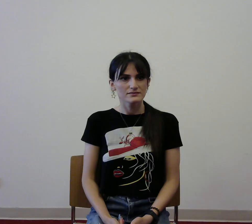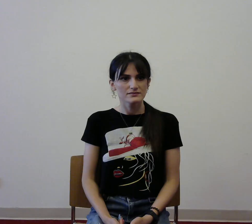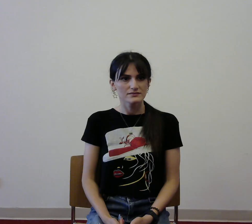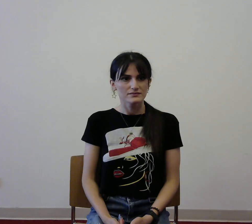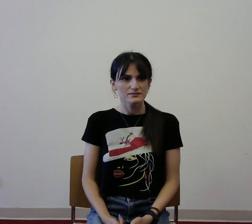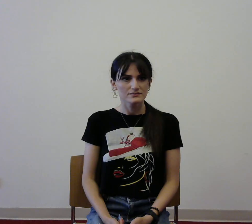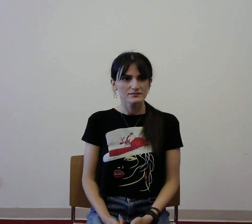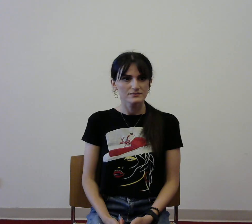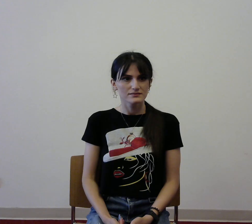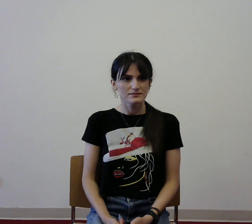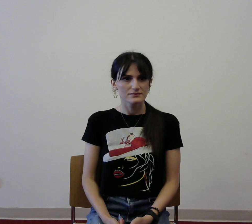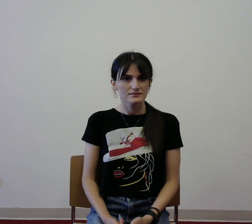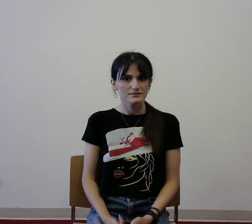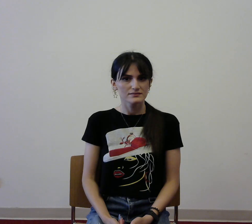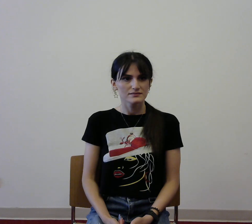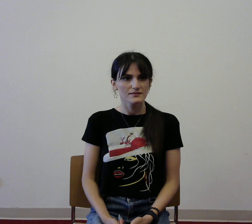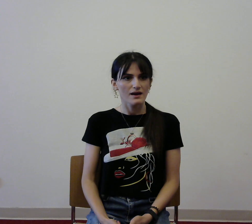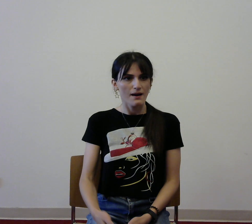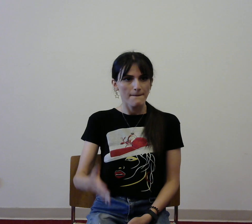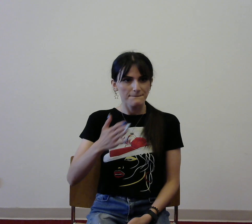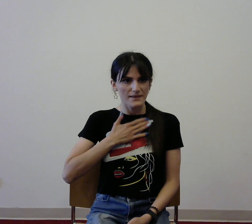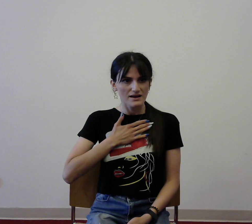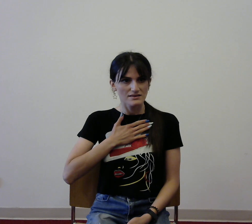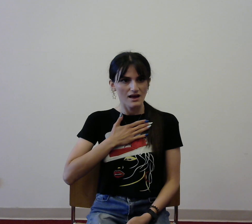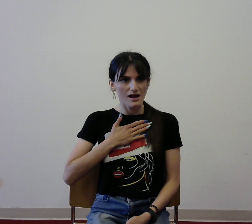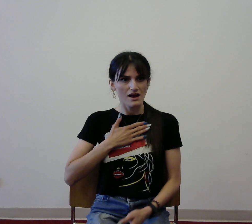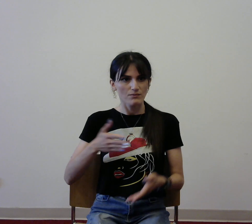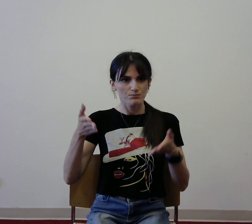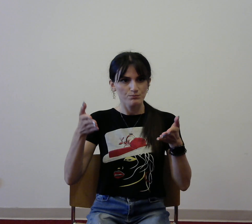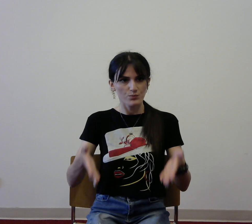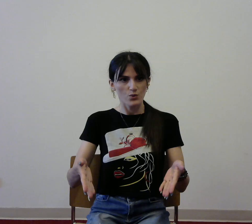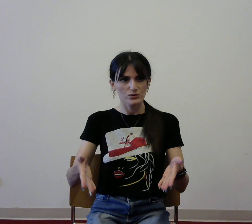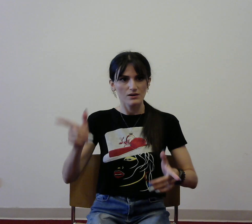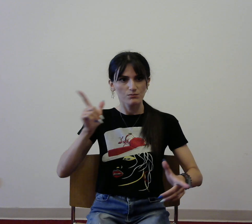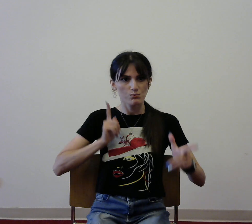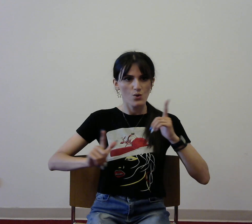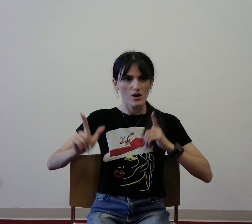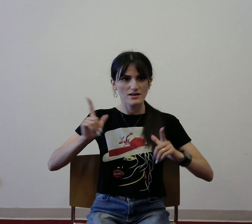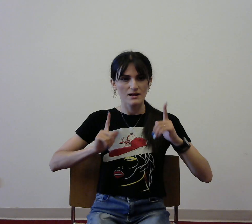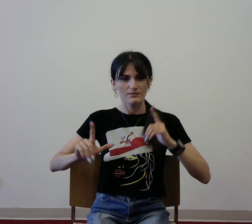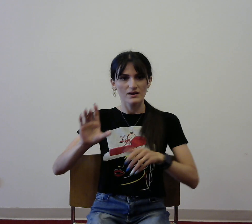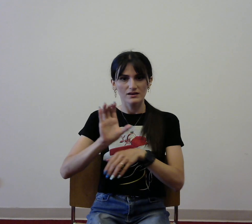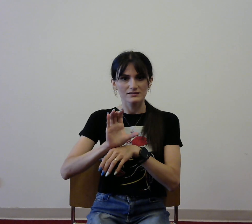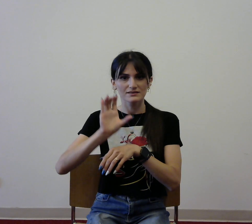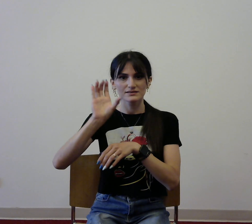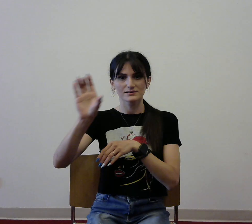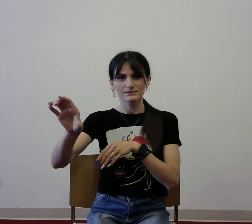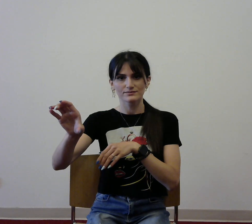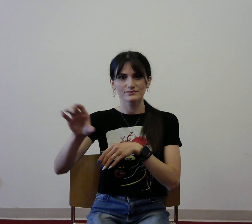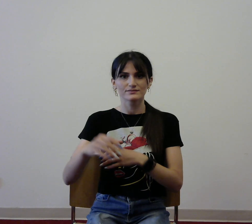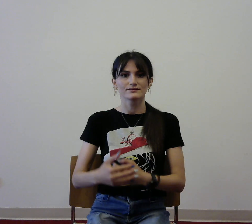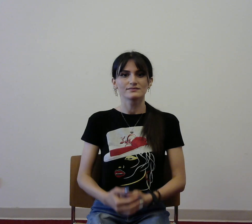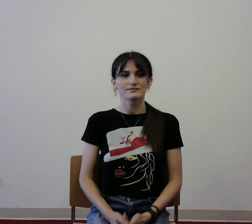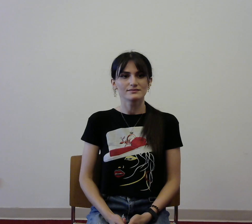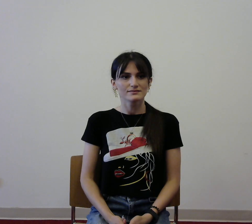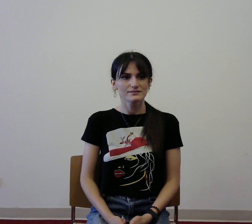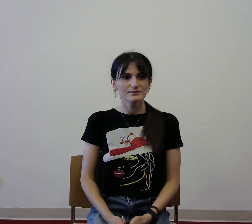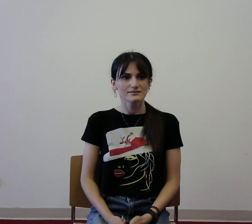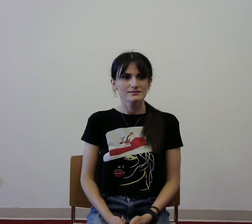Məni bura müəllim göndərib